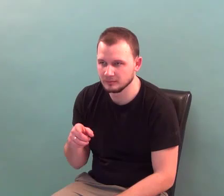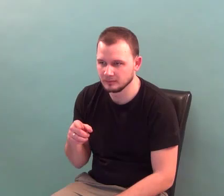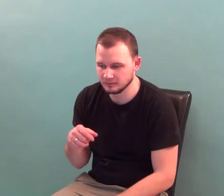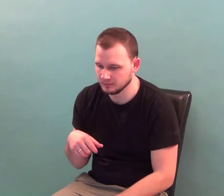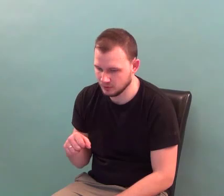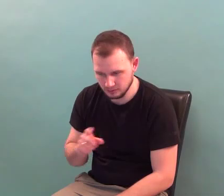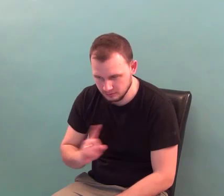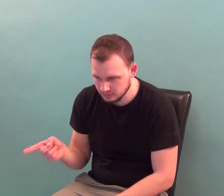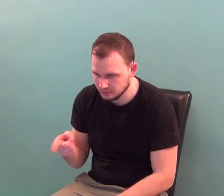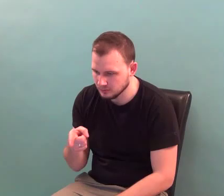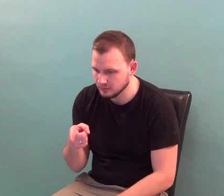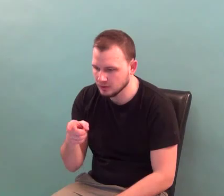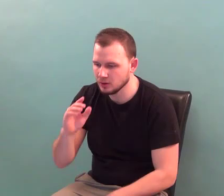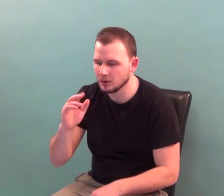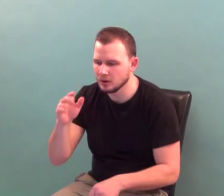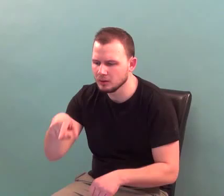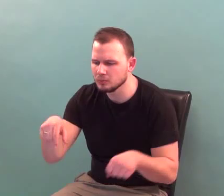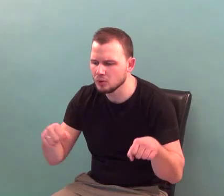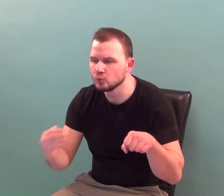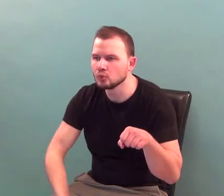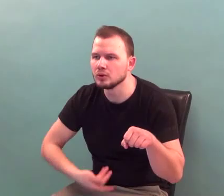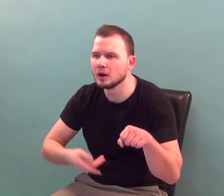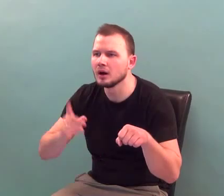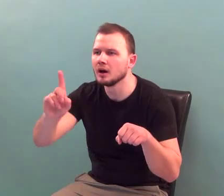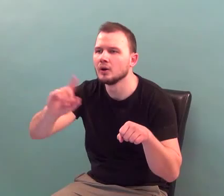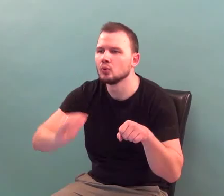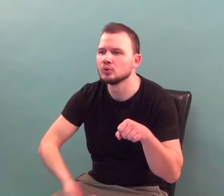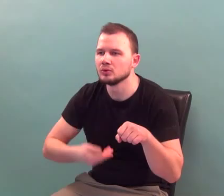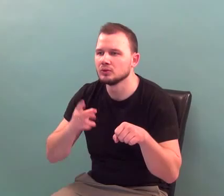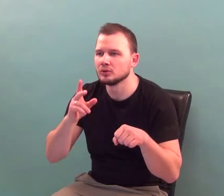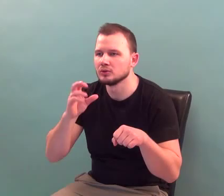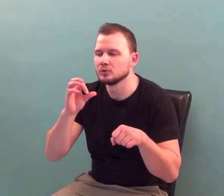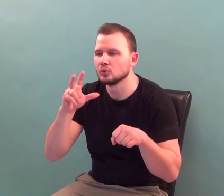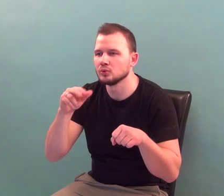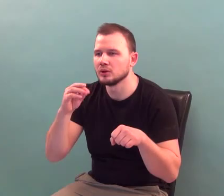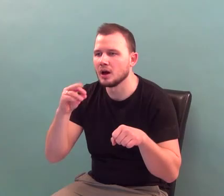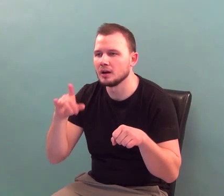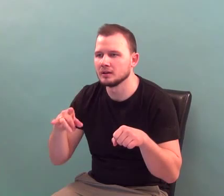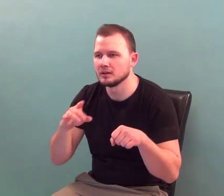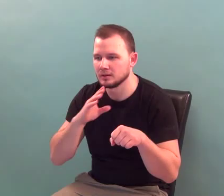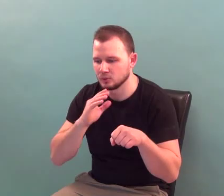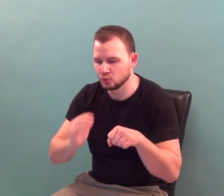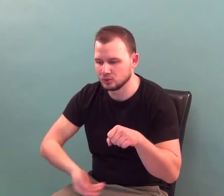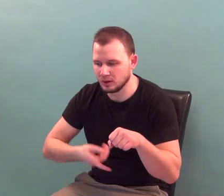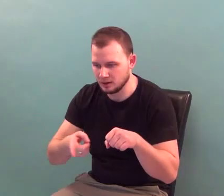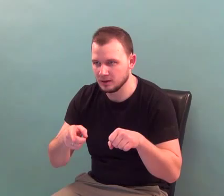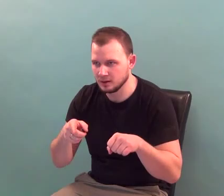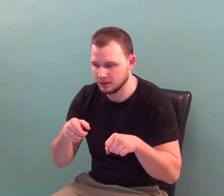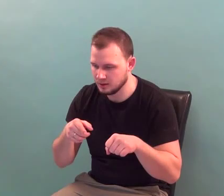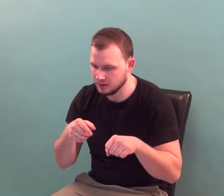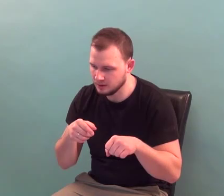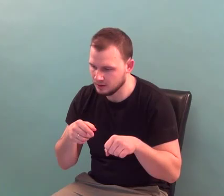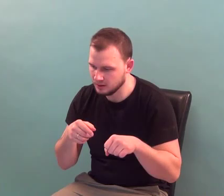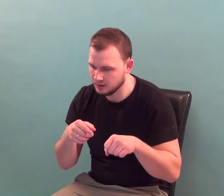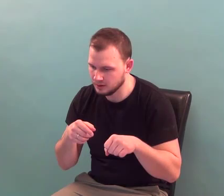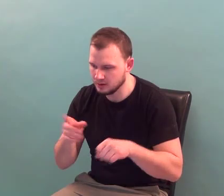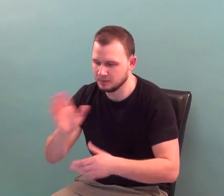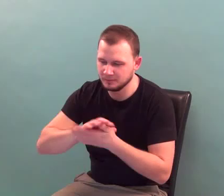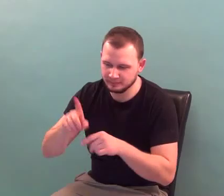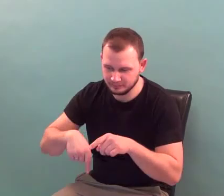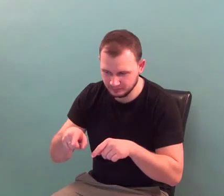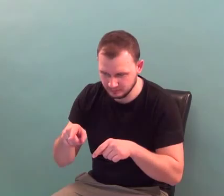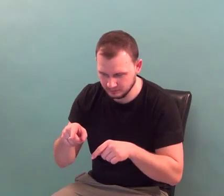Motor nie wolno i skuter... a nie, przepraszam, źle.